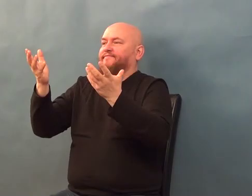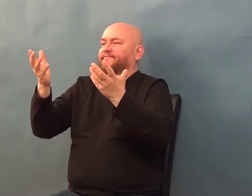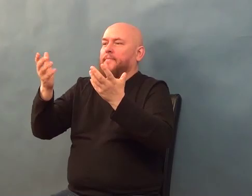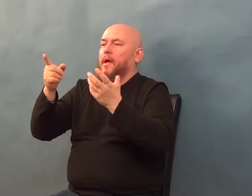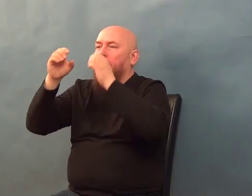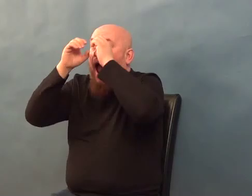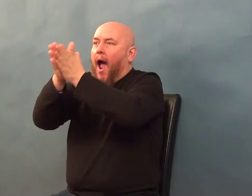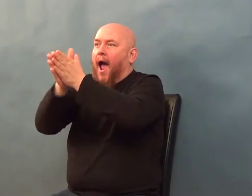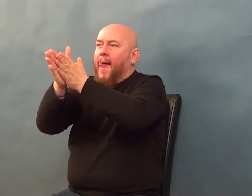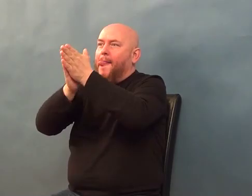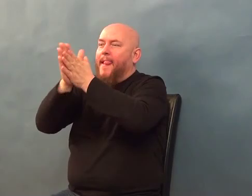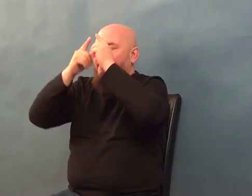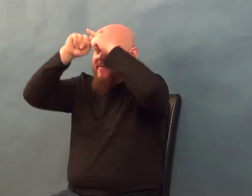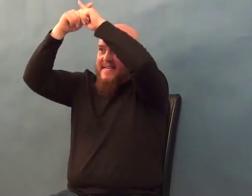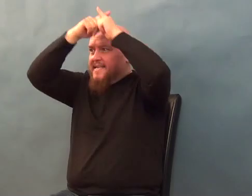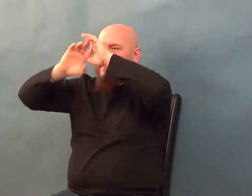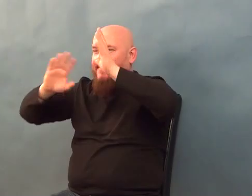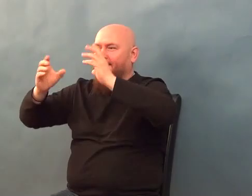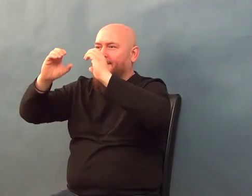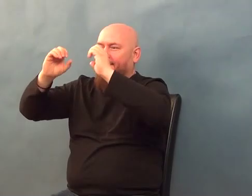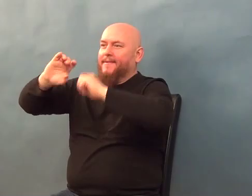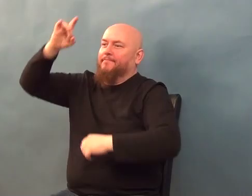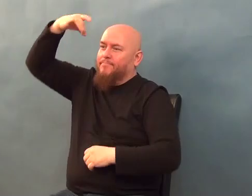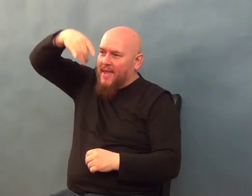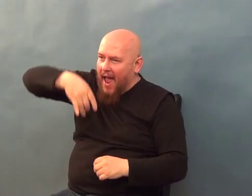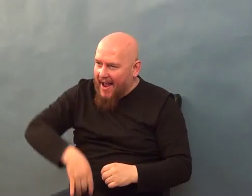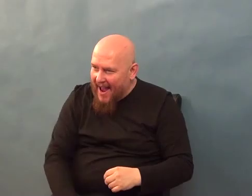Kot patrzy przez lornetkę, zaciera łapy, zostawia lornetkę i zbiega na dół.